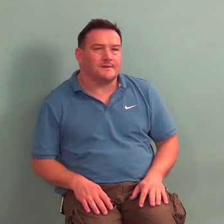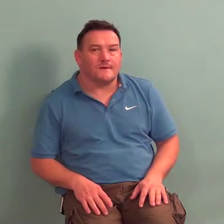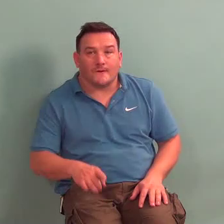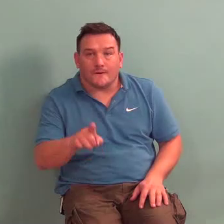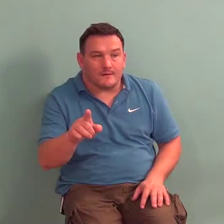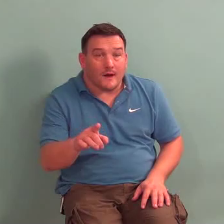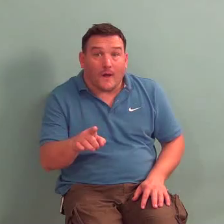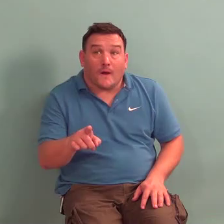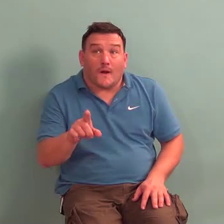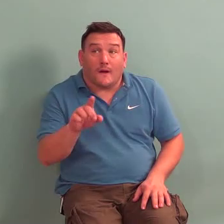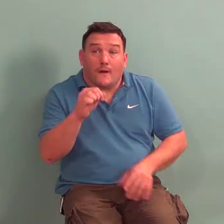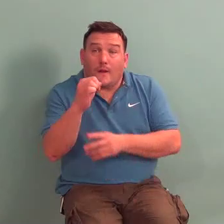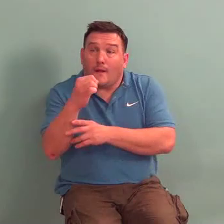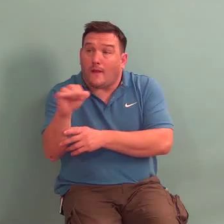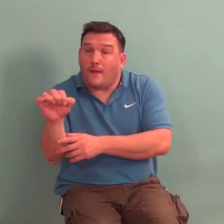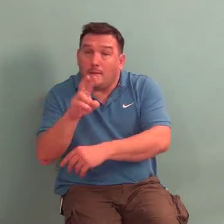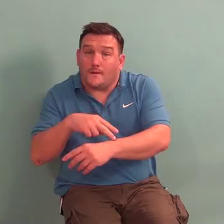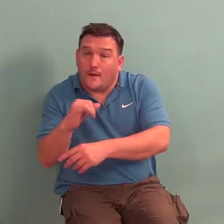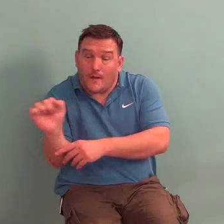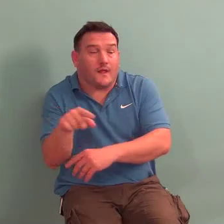Chłopiec pokazuje palcem w innym kierunku i policjant odwraca głowę.